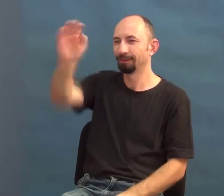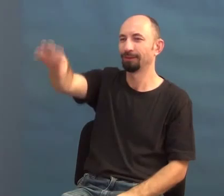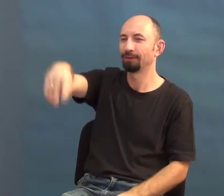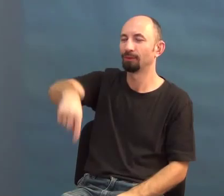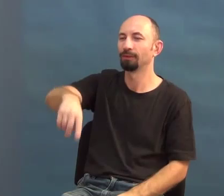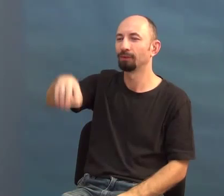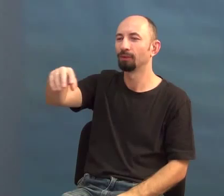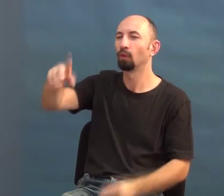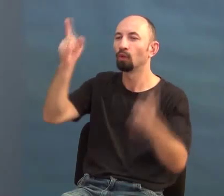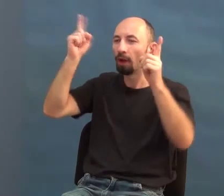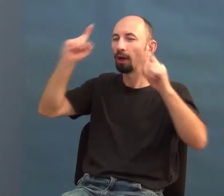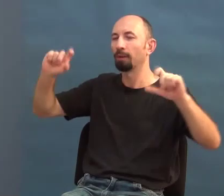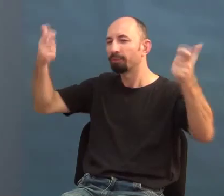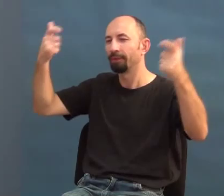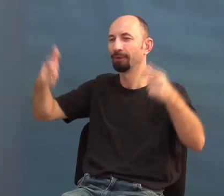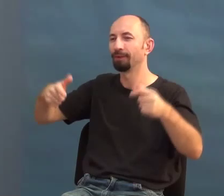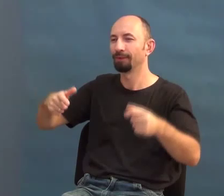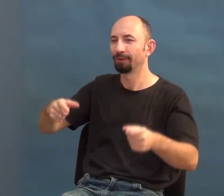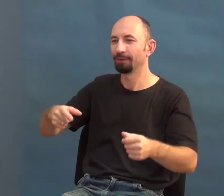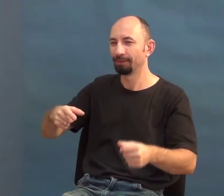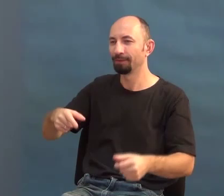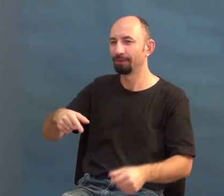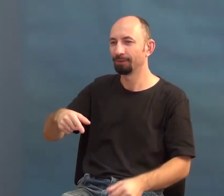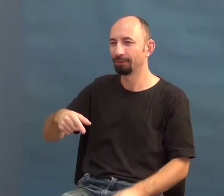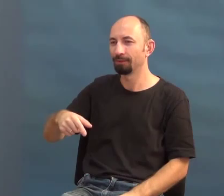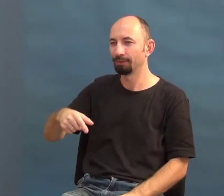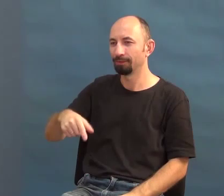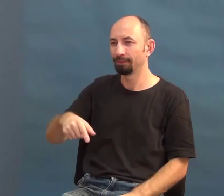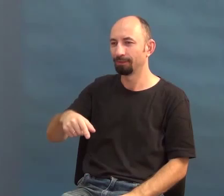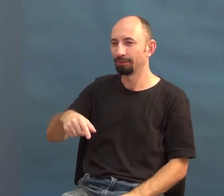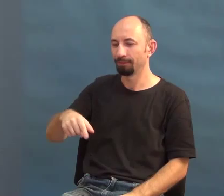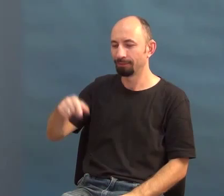To jest ostrzeżenie przed wypadkiem.